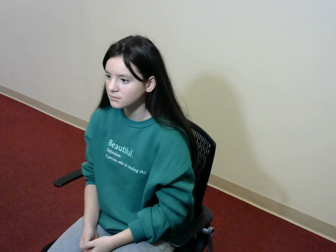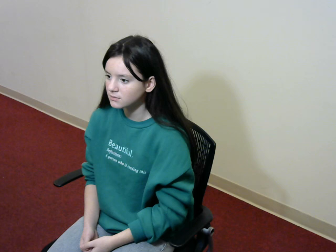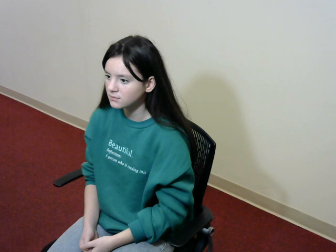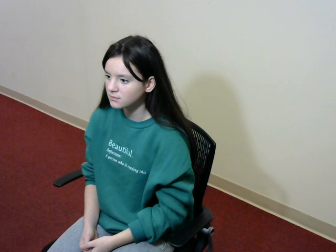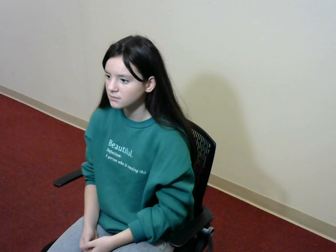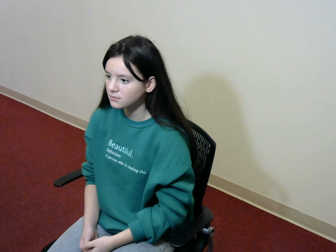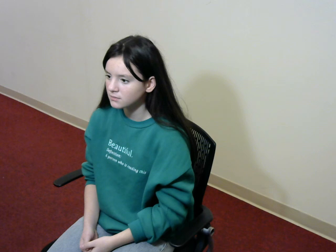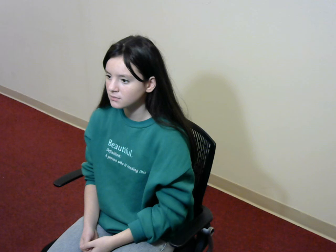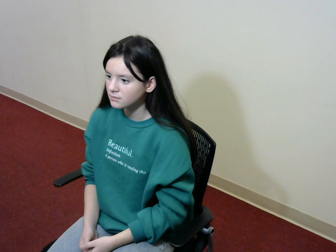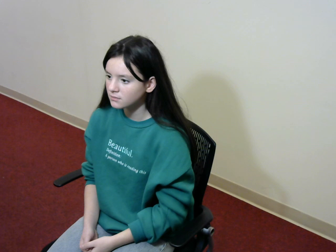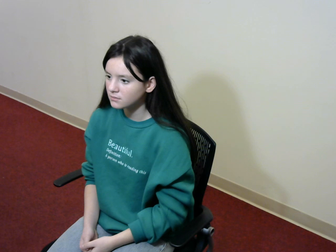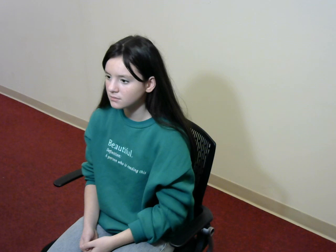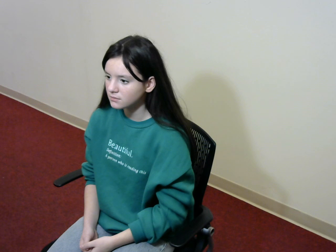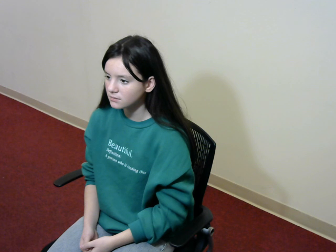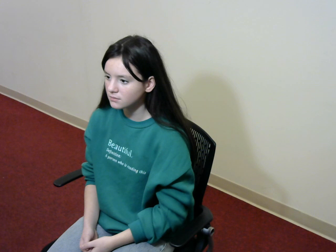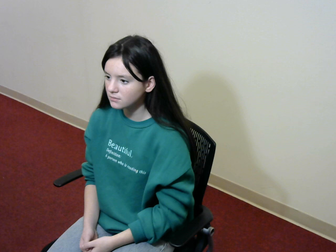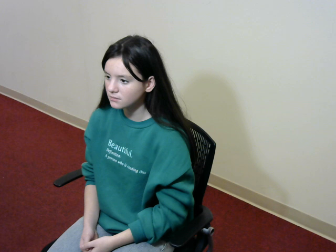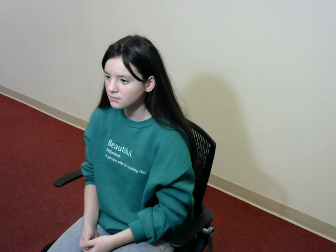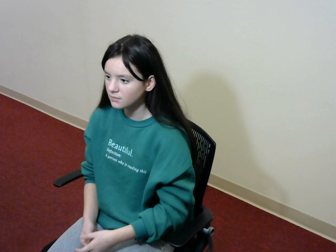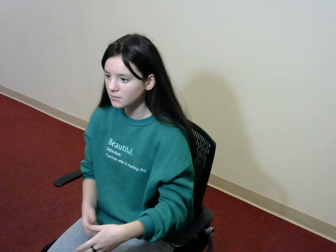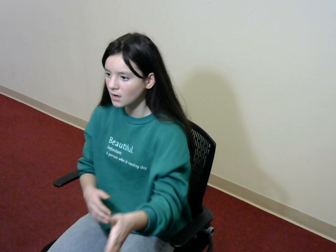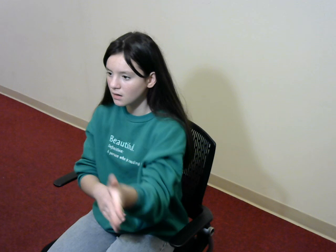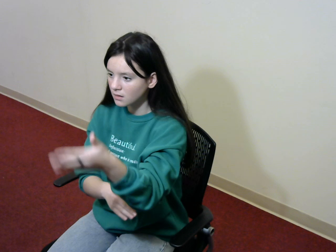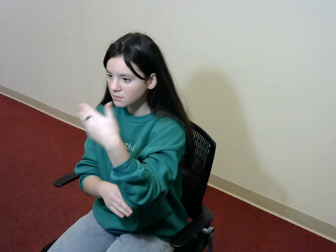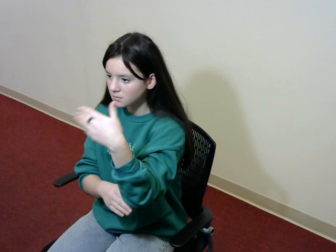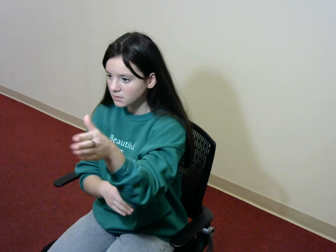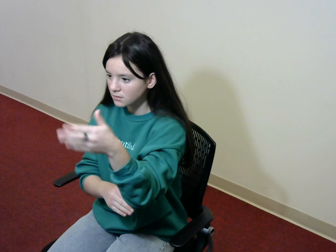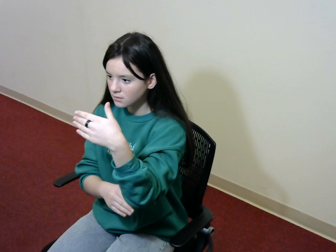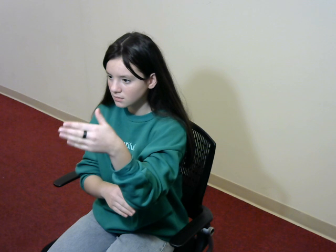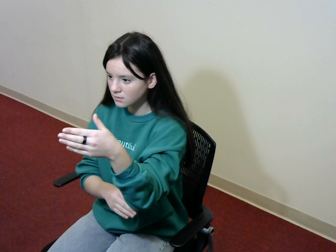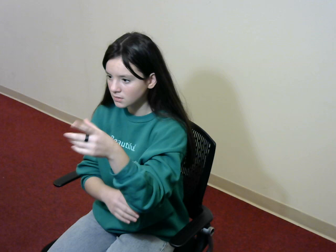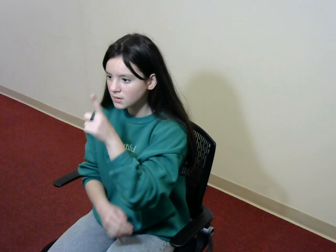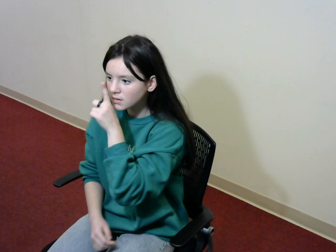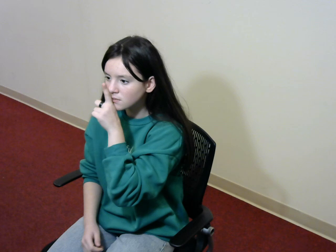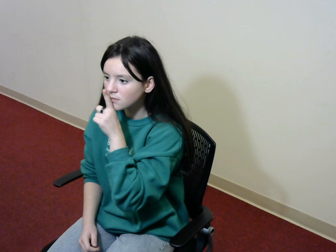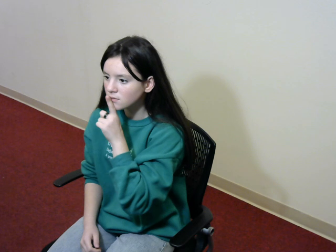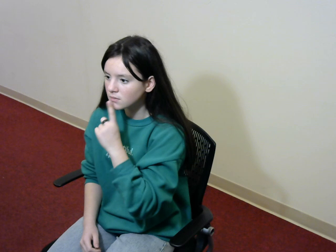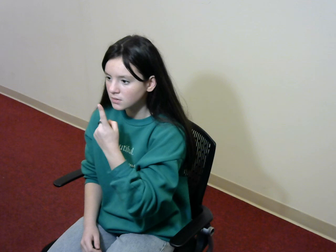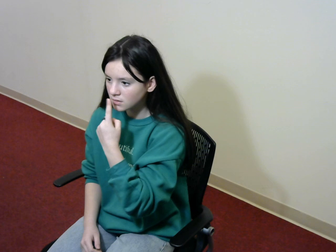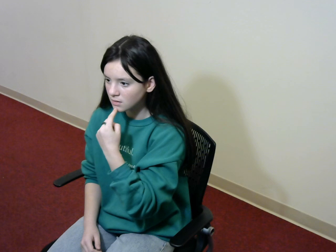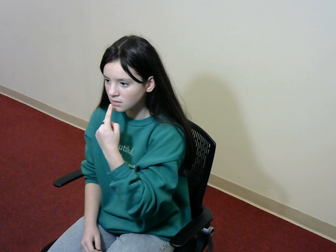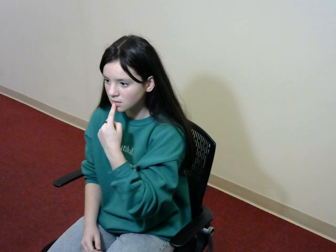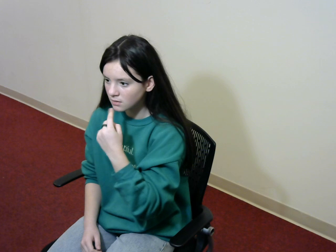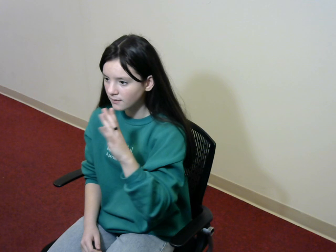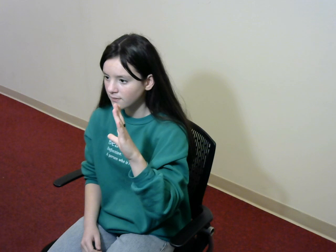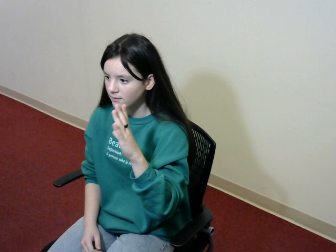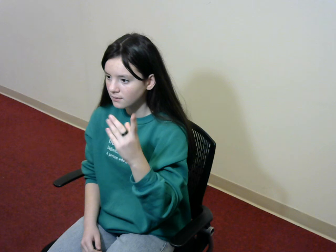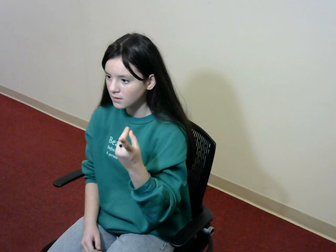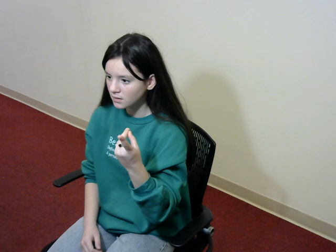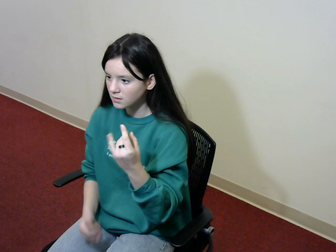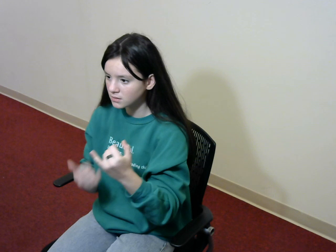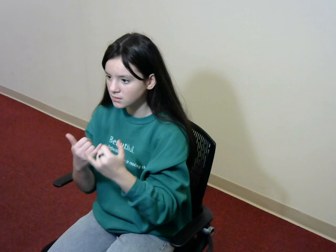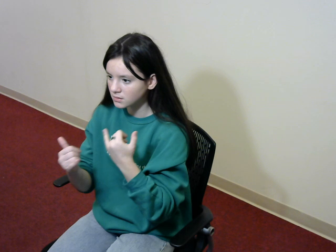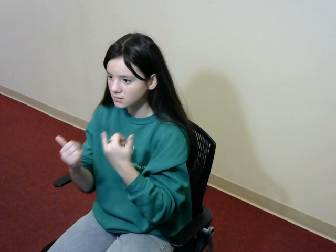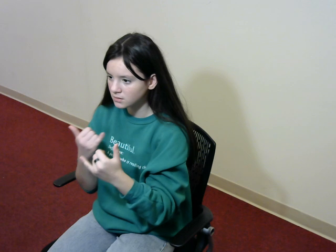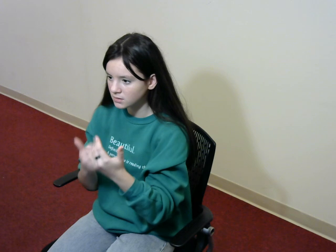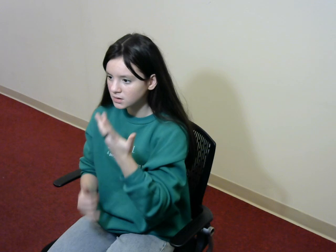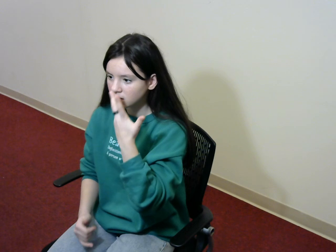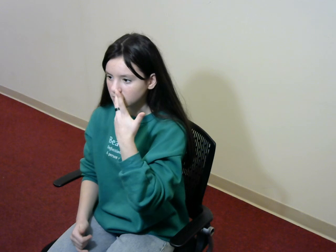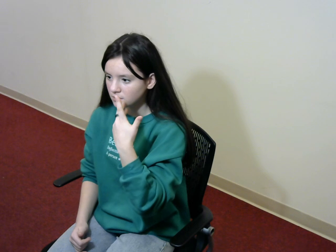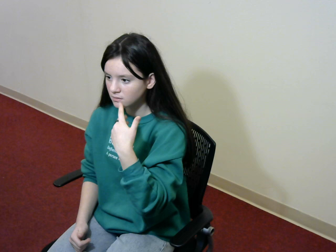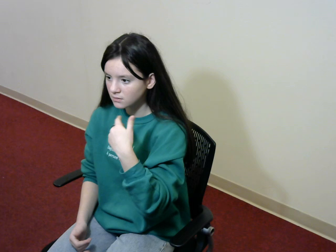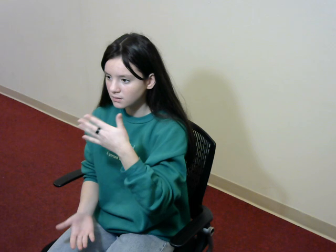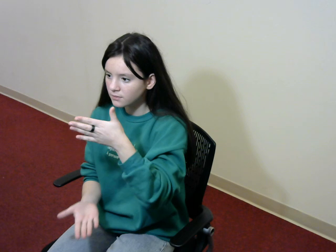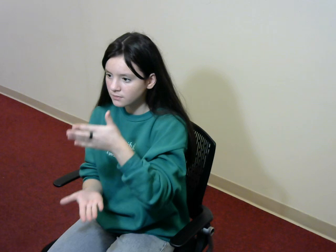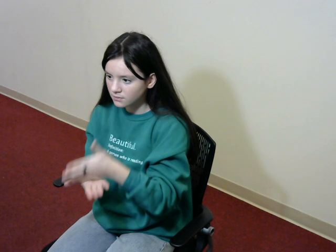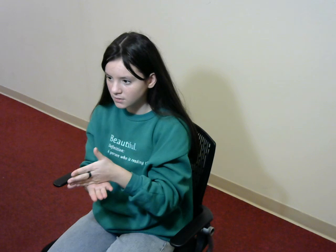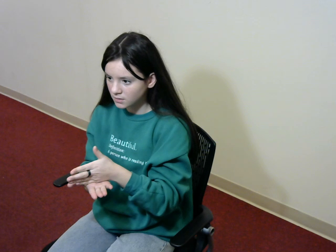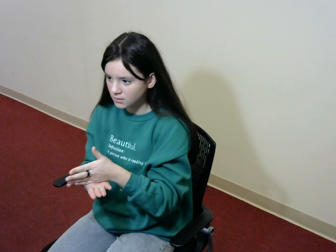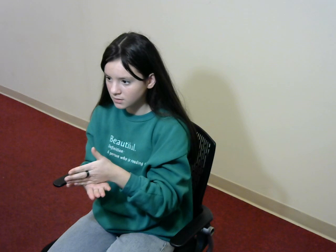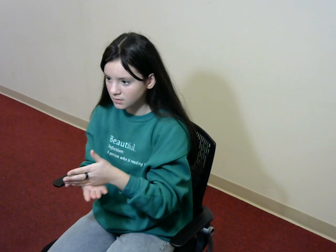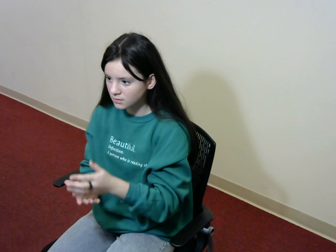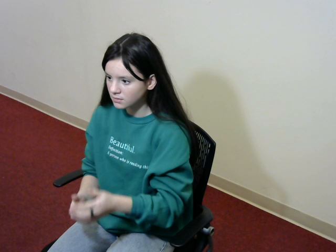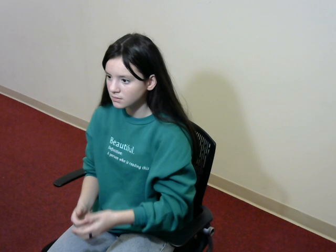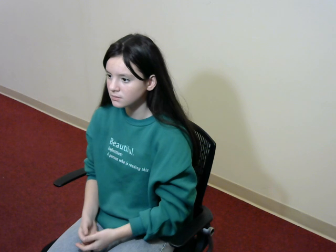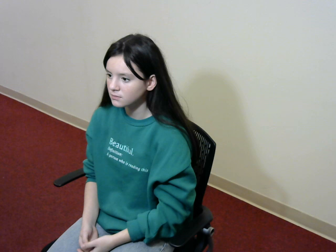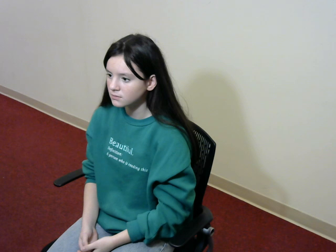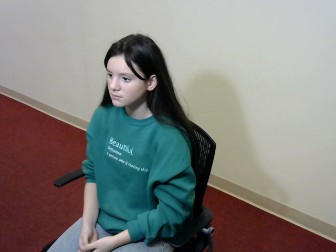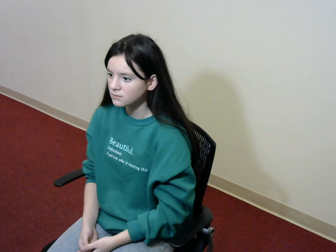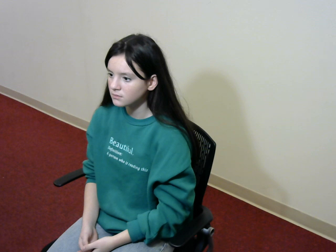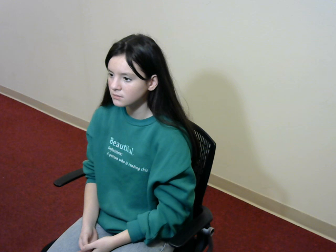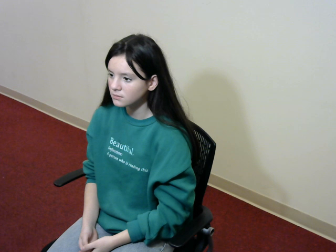Bayrağımızda mavi, qırmızı və yaşıl rənglər var